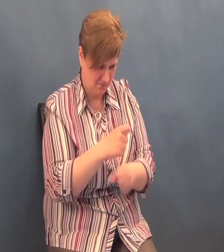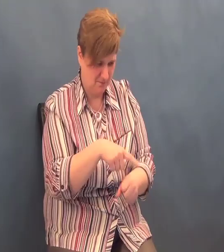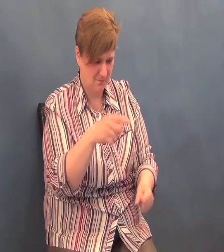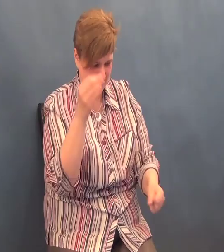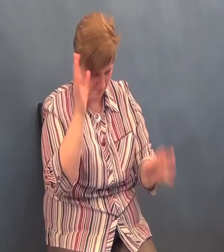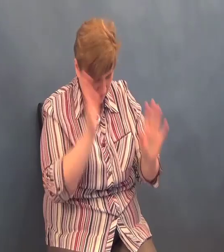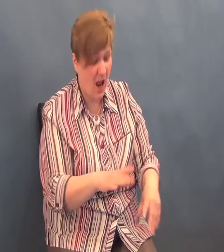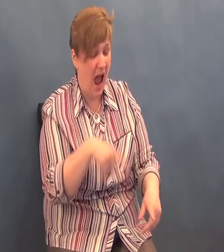Nauka, dobra.